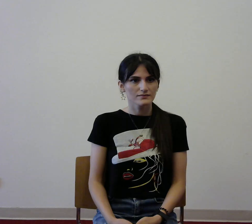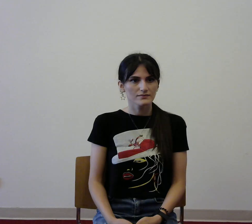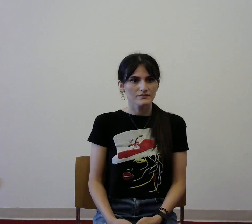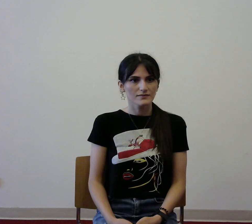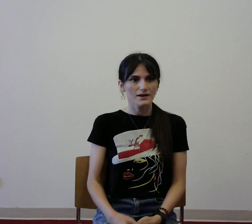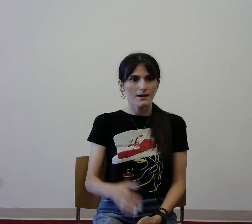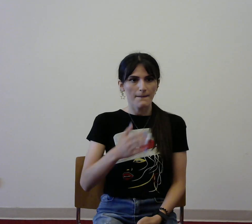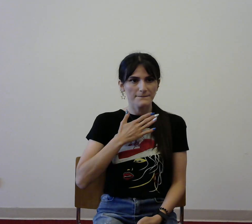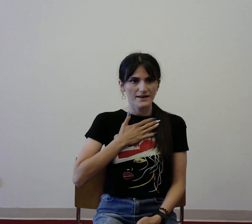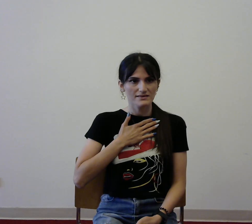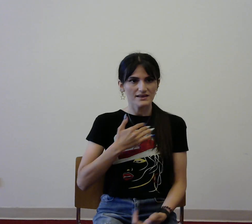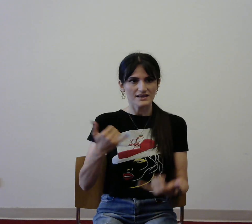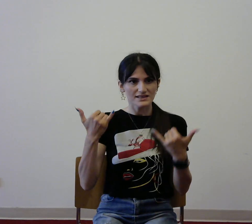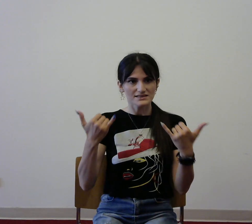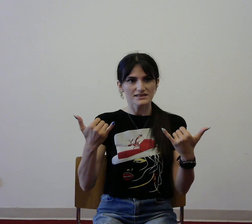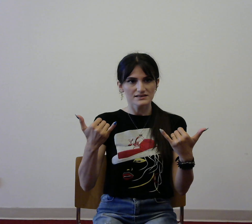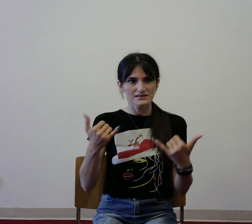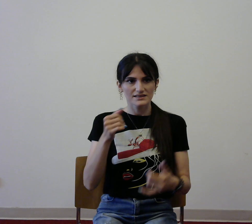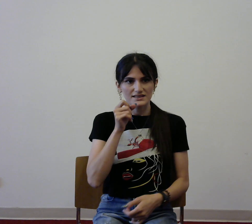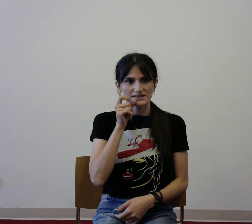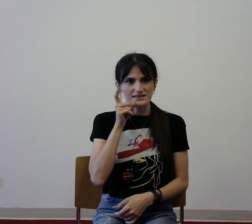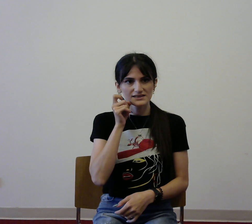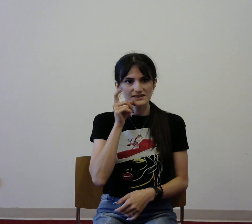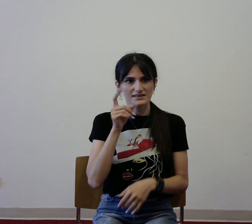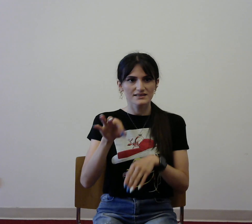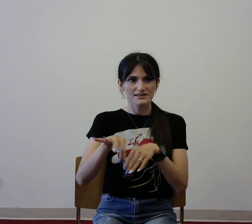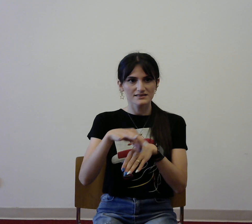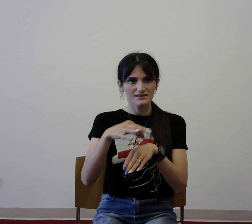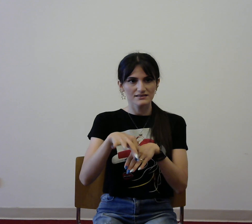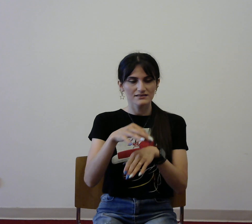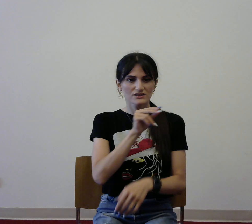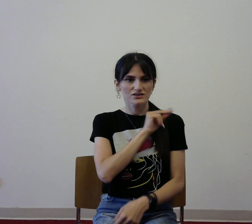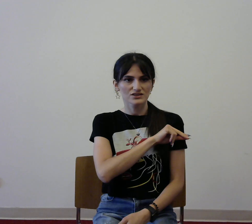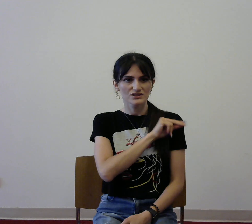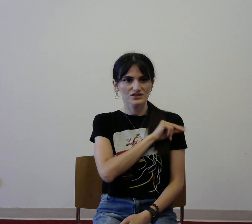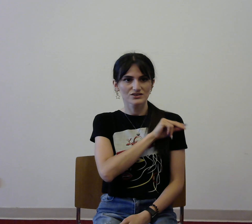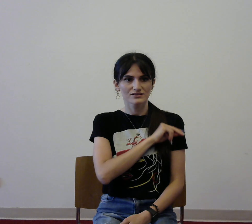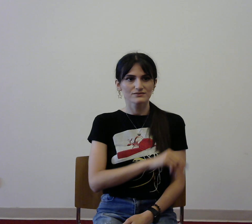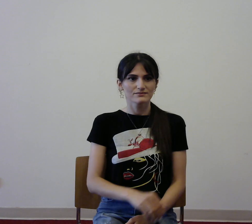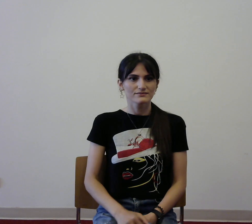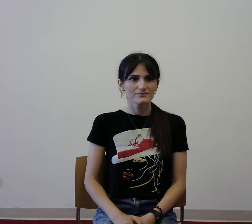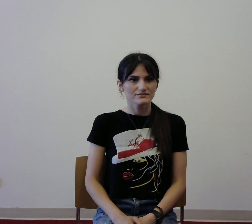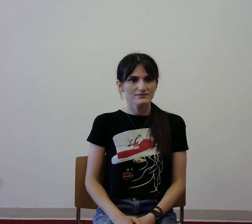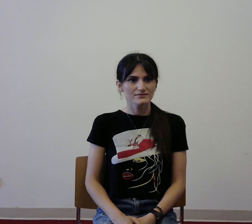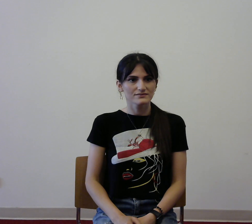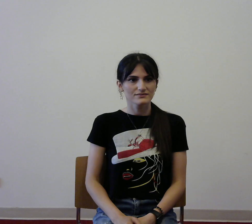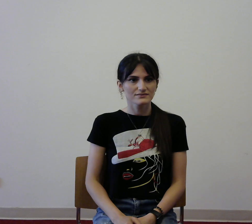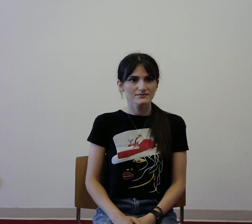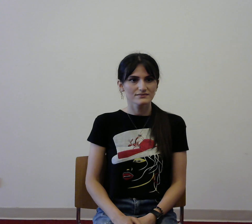Mən indi zərgər işləyirəm